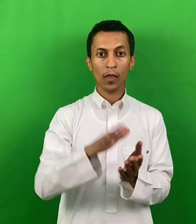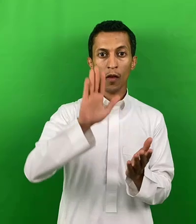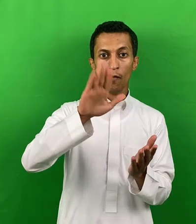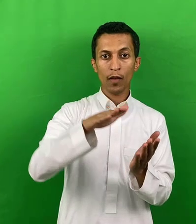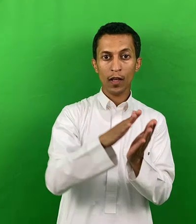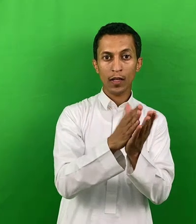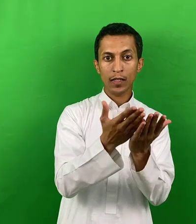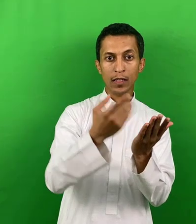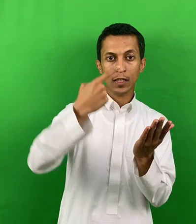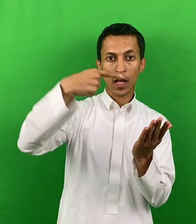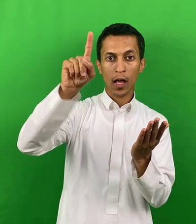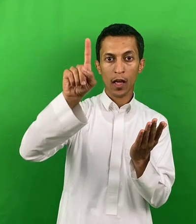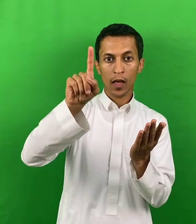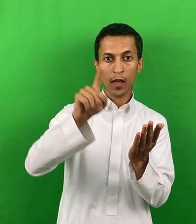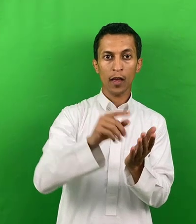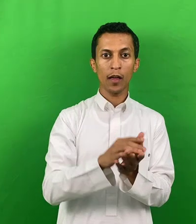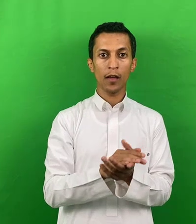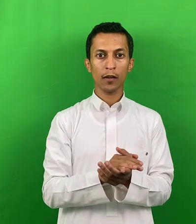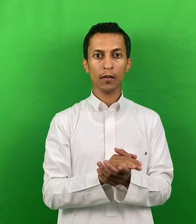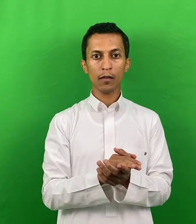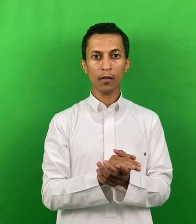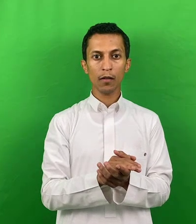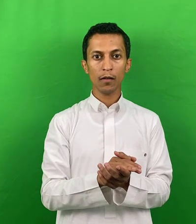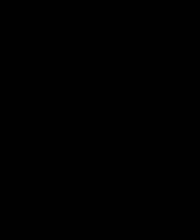في صحيح